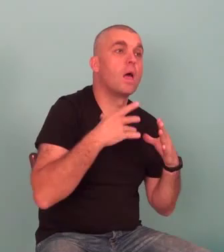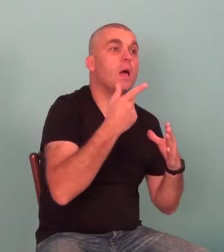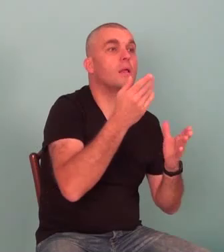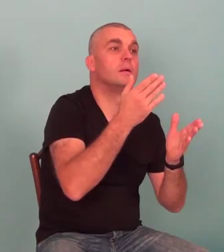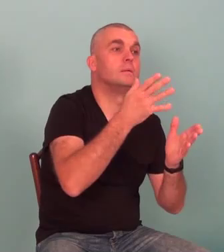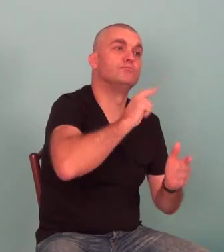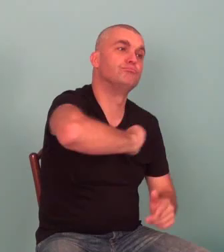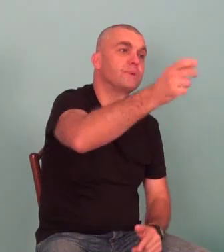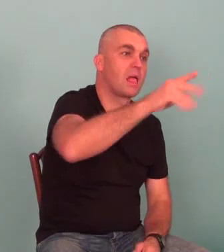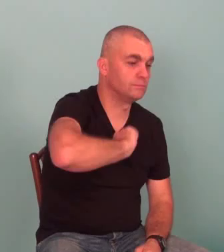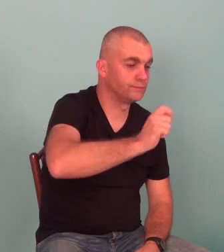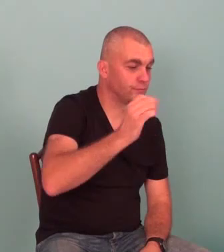Moglibyśmy razem wyjechać.